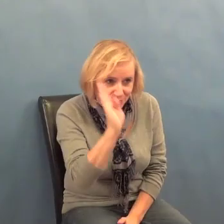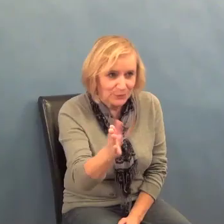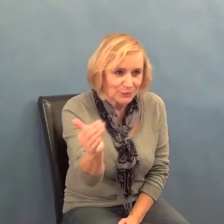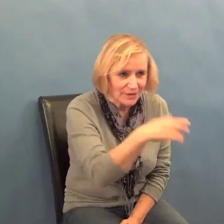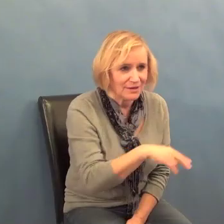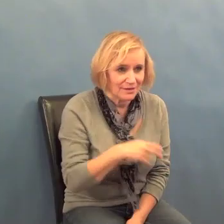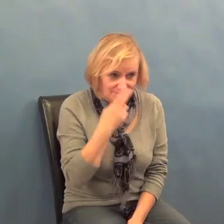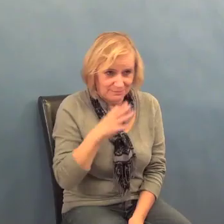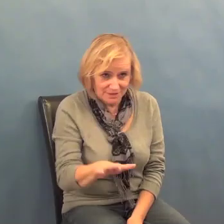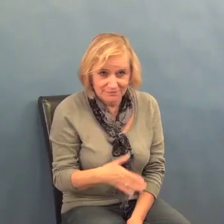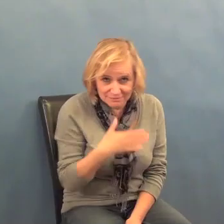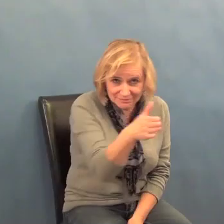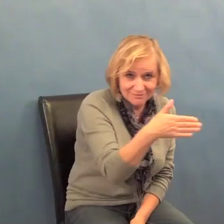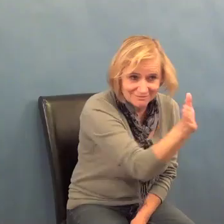A mały smarkacz pokazuje coś innego, że prosto, potem w lewo, potem w prawo.